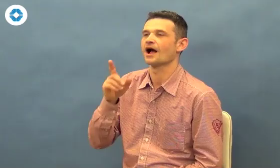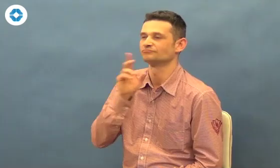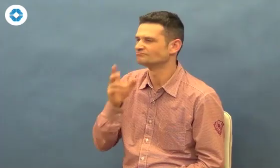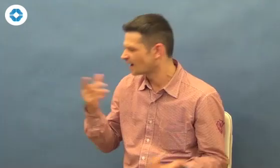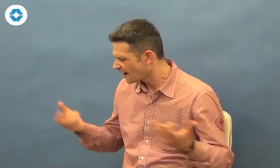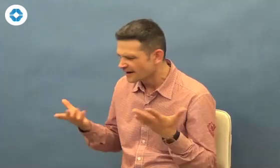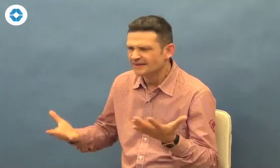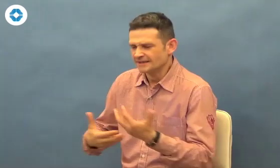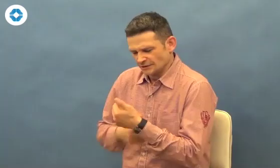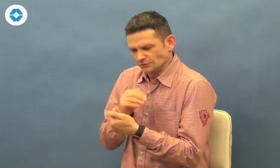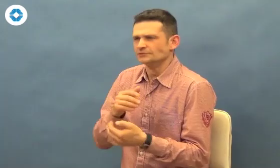Chłopak rozgląda się, głaszcze psa na rękach.